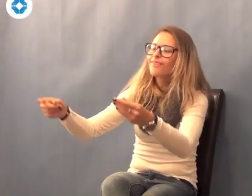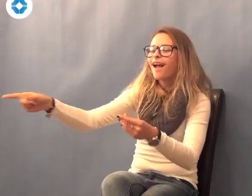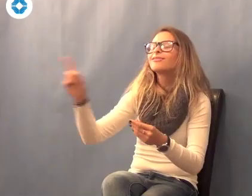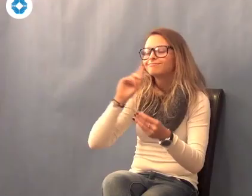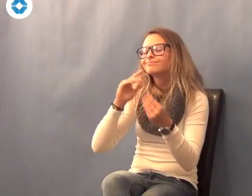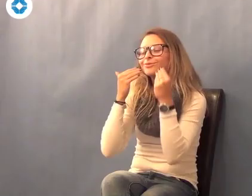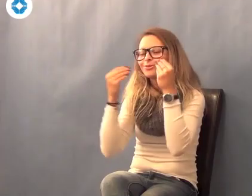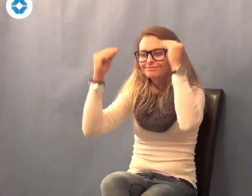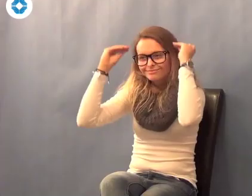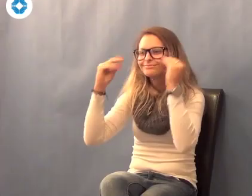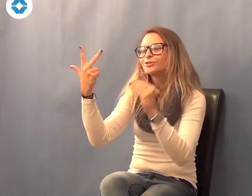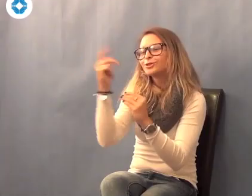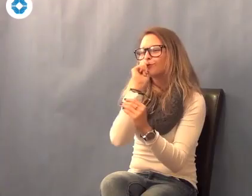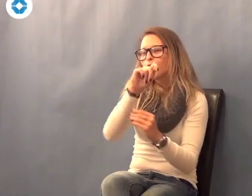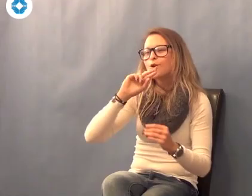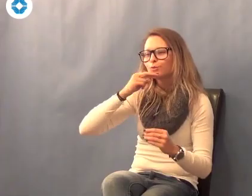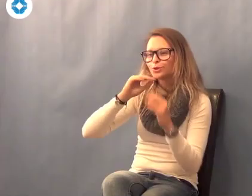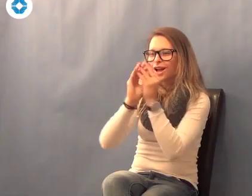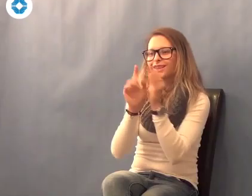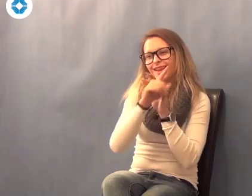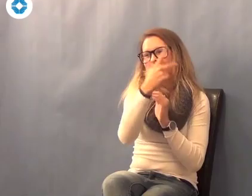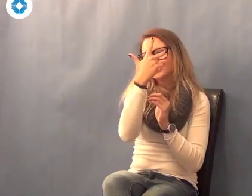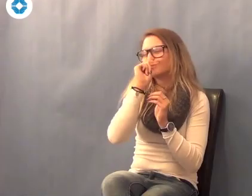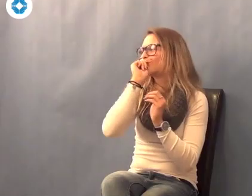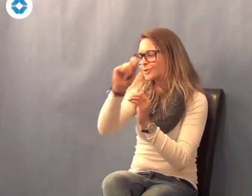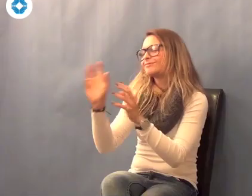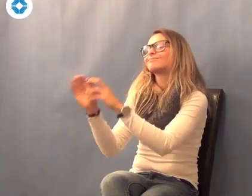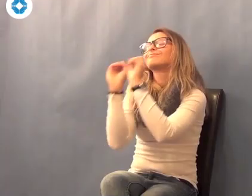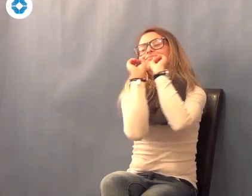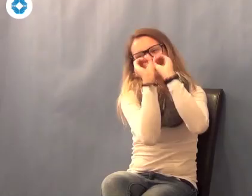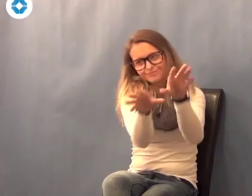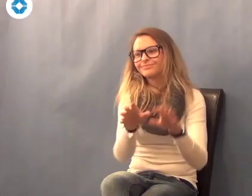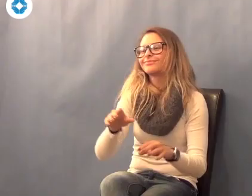Chłopiec podziękował, w zamian dał im w prezencie gruszki.